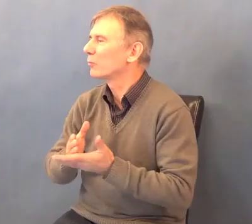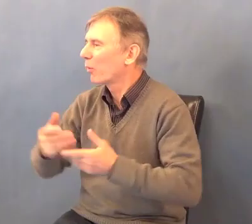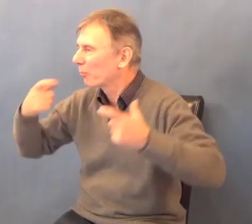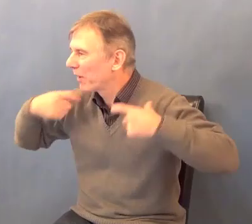Będę jego służącym.